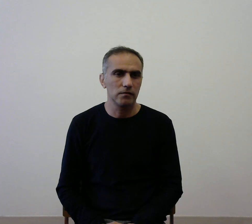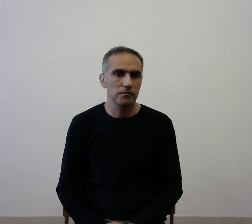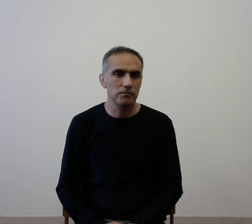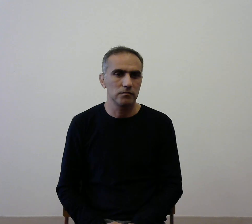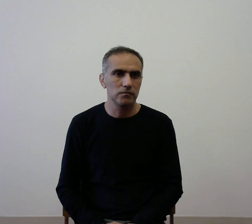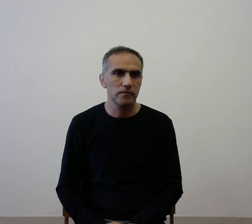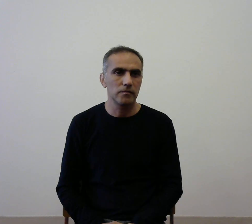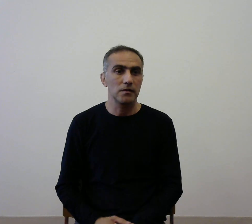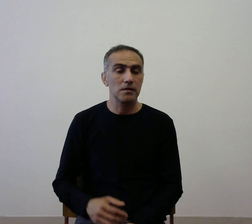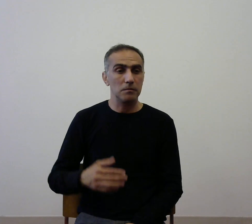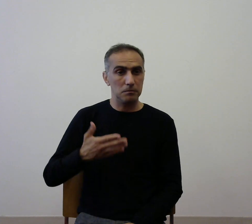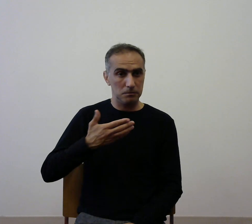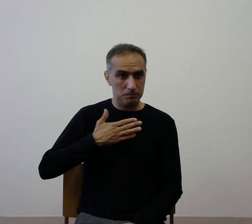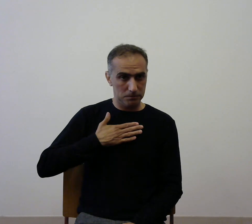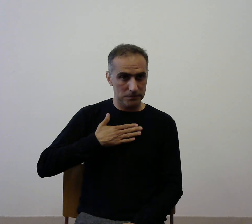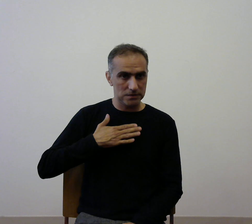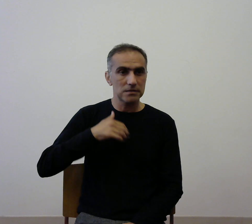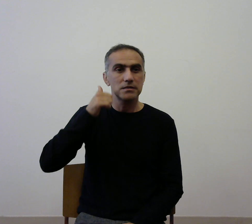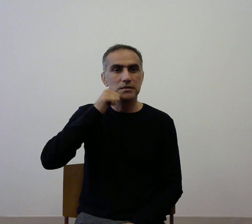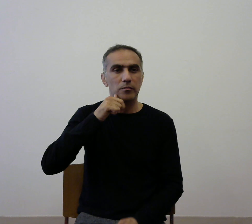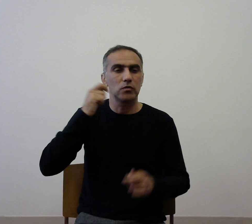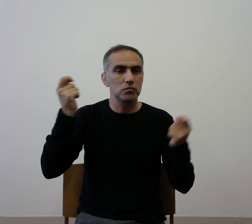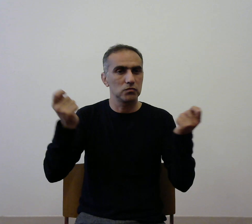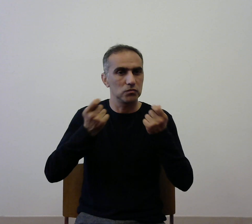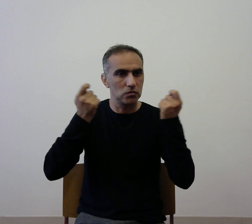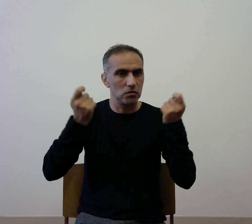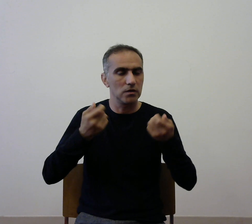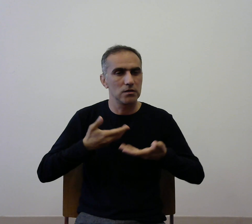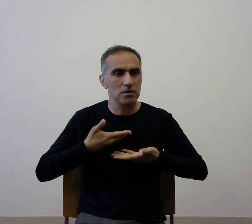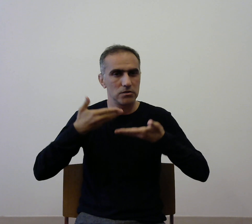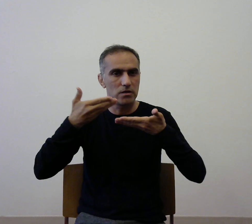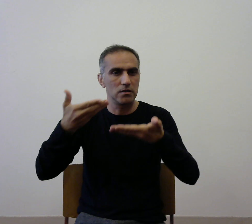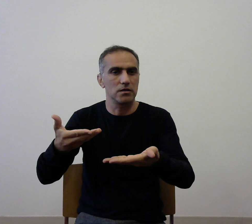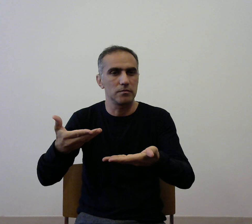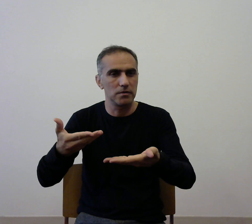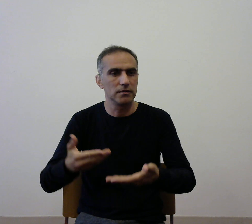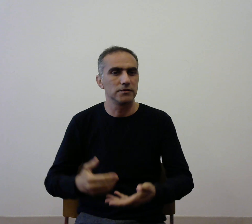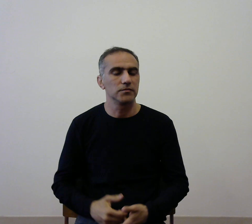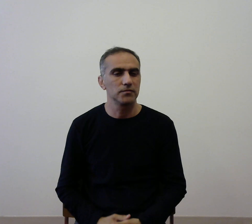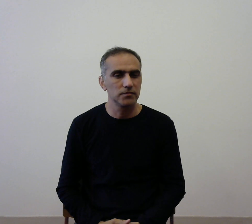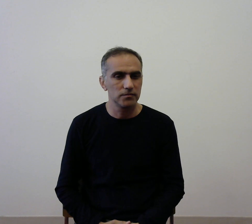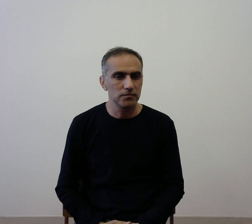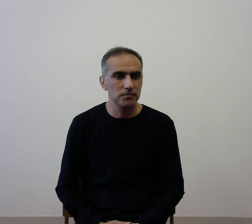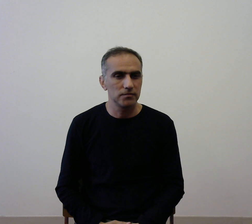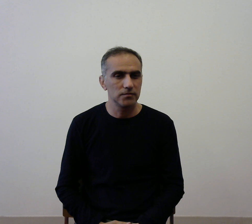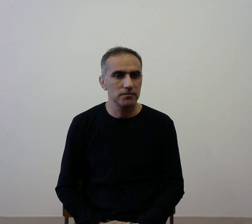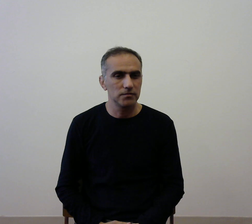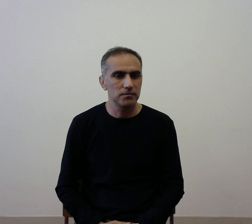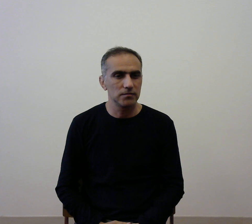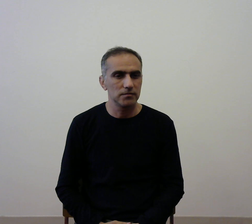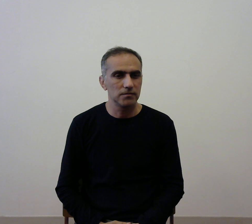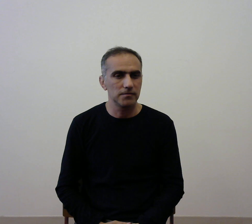Bizi sabah toya çağırıblar